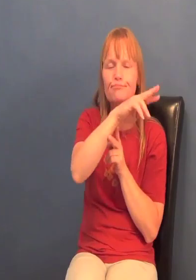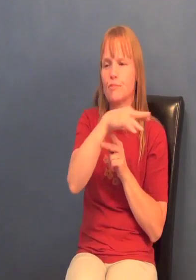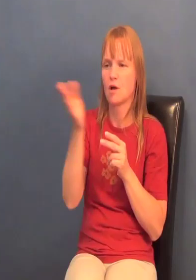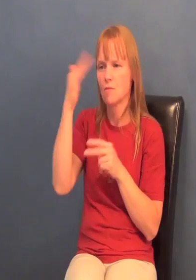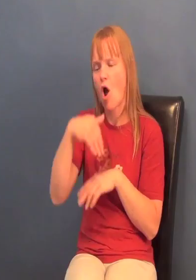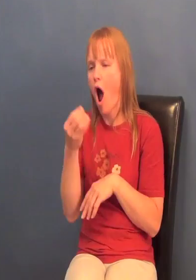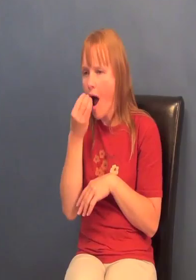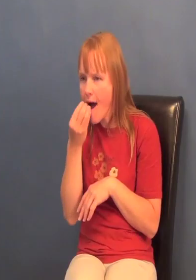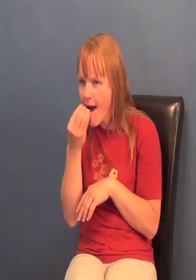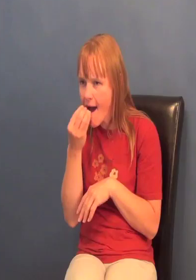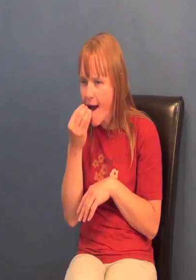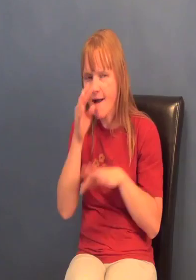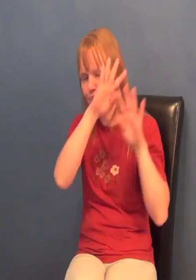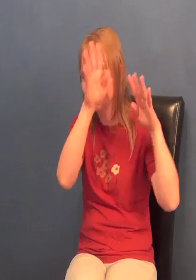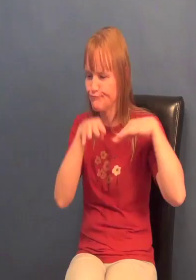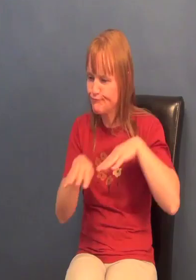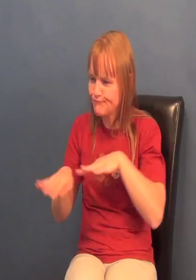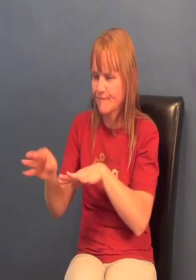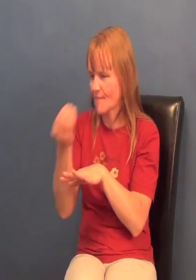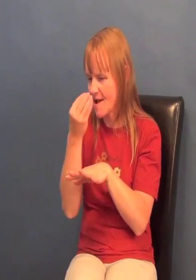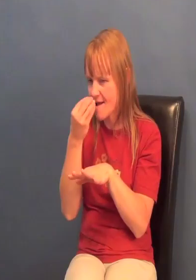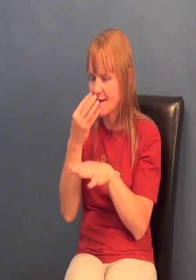Potem pora na jedzenie, wszyscy się schodzą jeść.